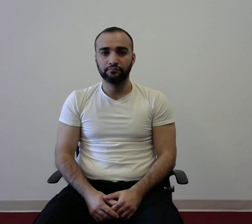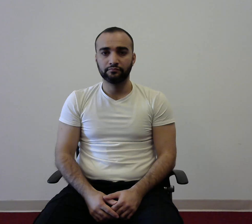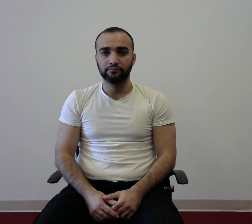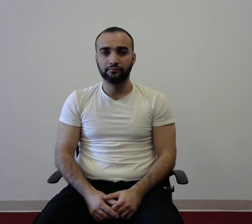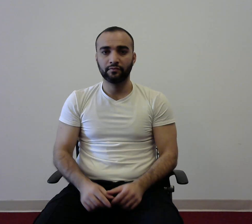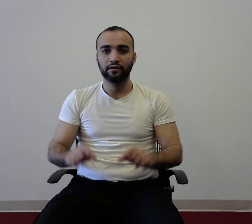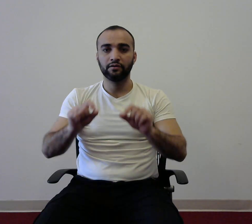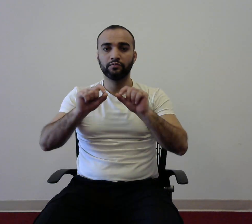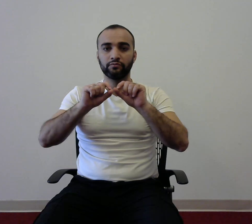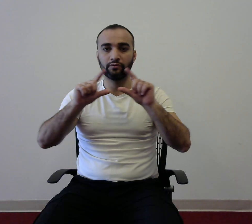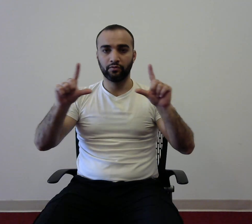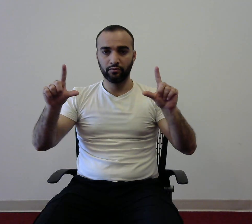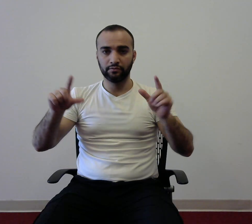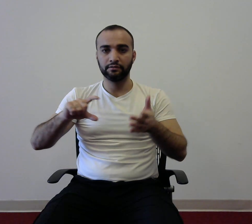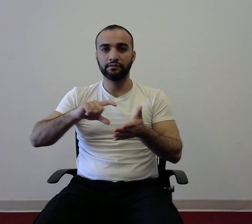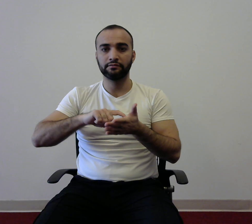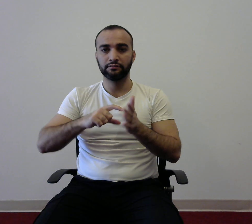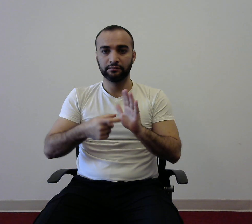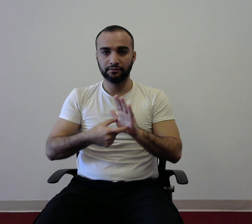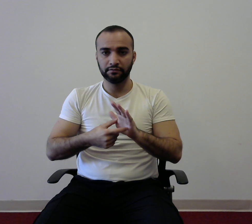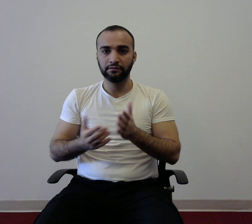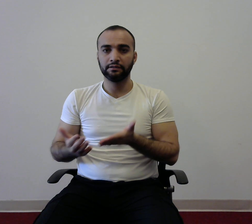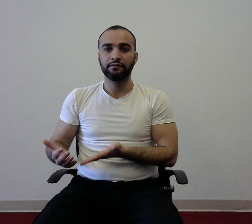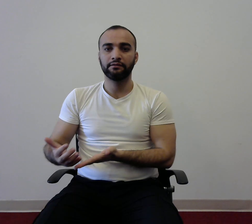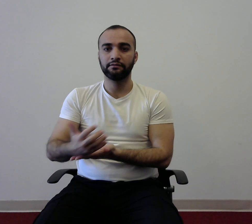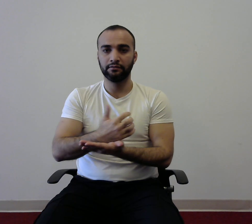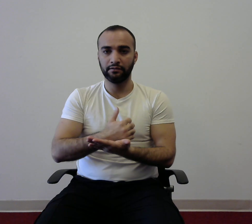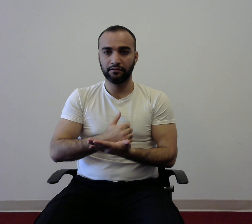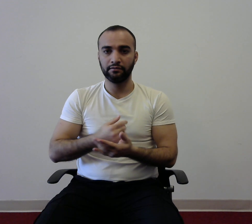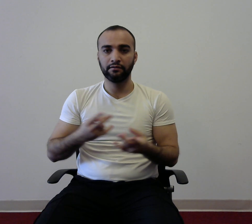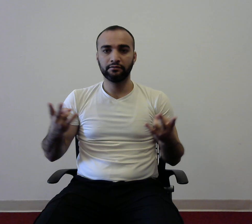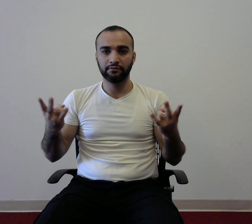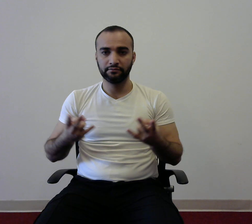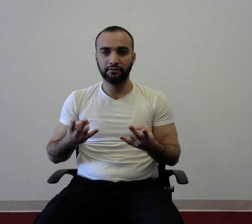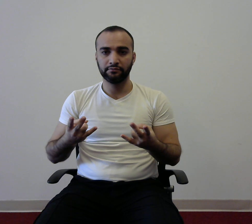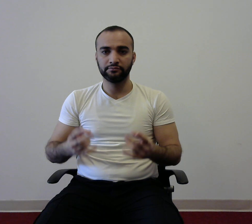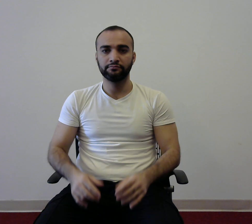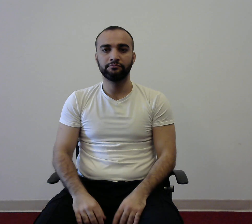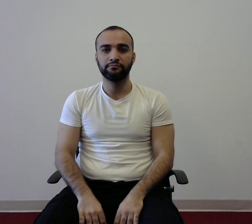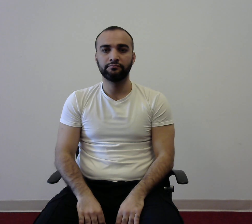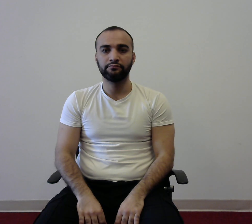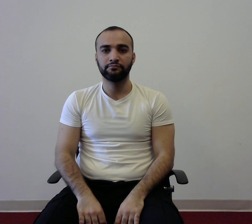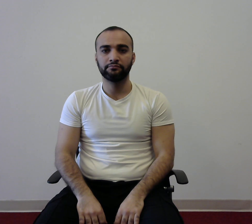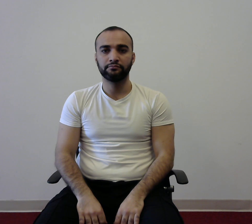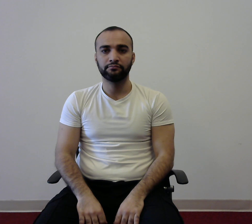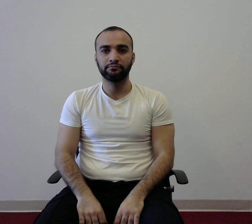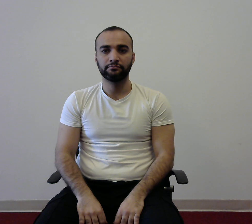Məktəbdə otaqları yığışdırmaq lazımdır